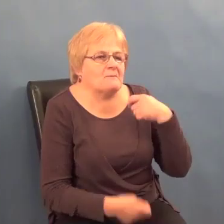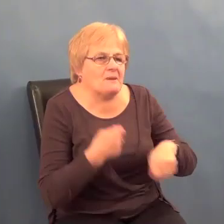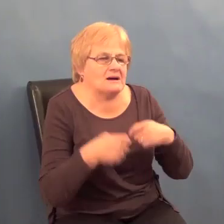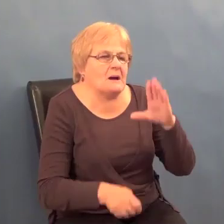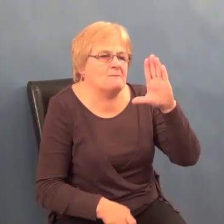Bęben.